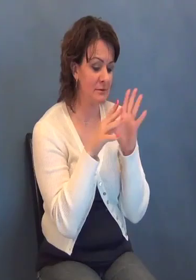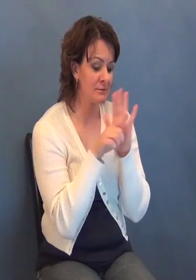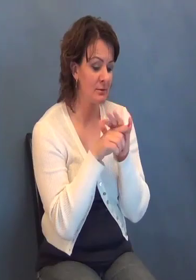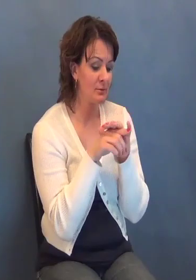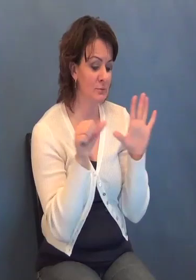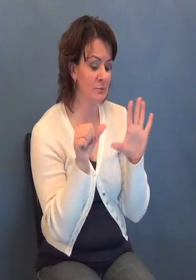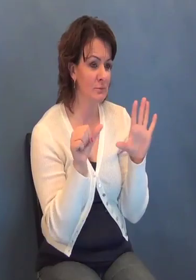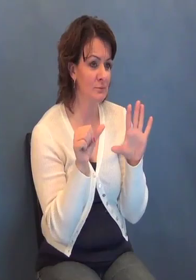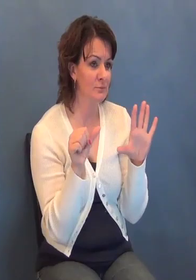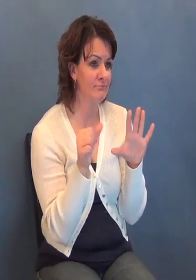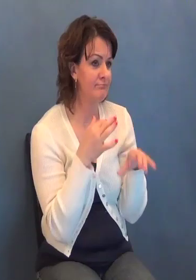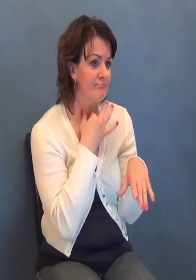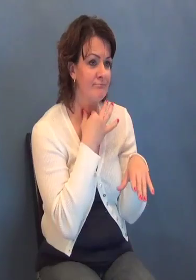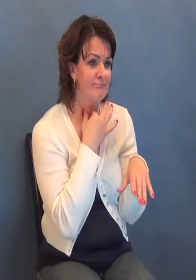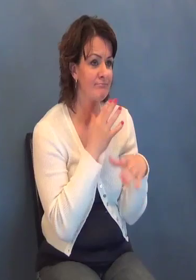Rano od dziesiątej do szóstej.